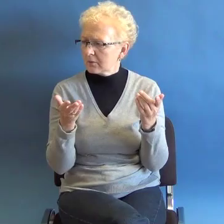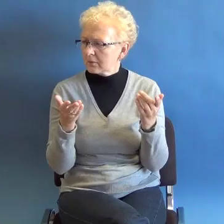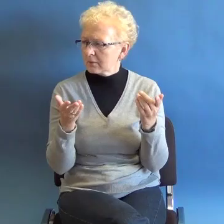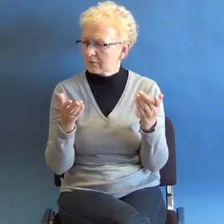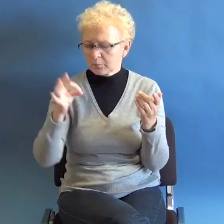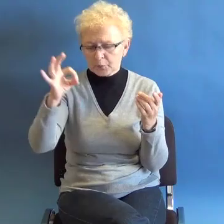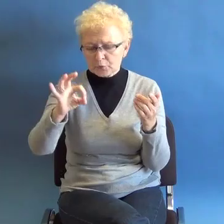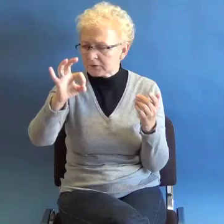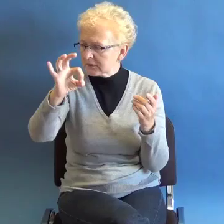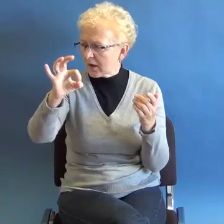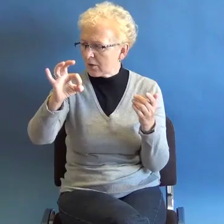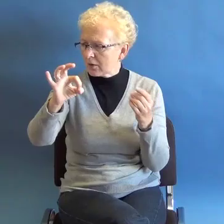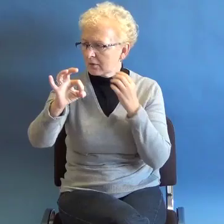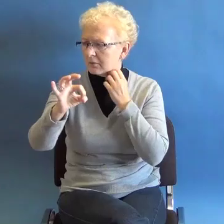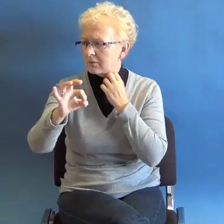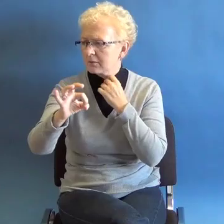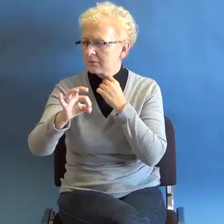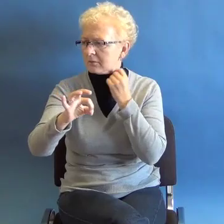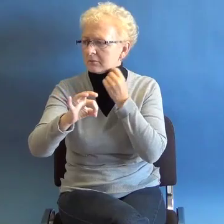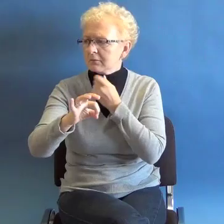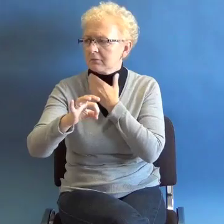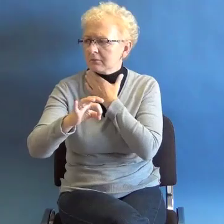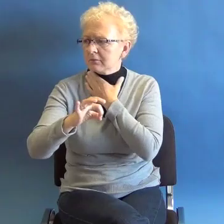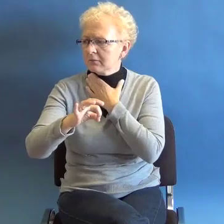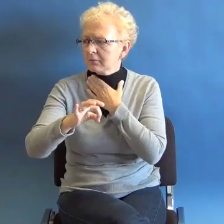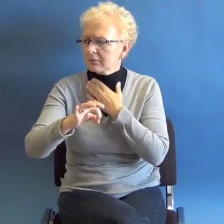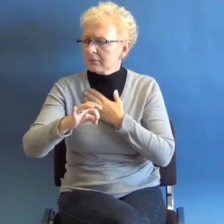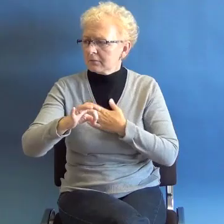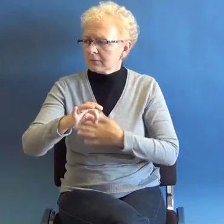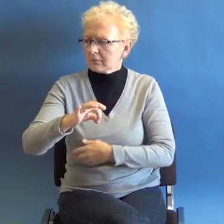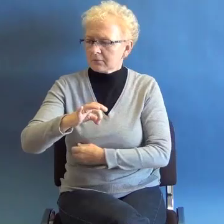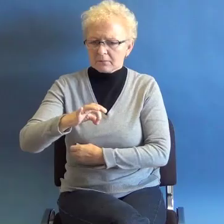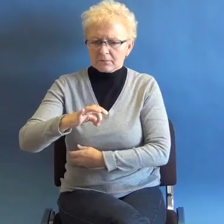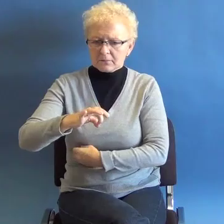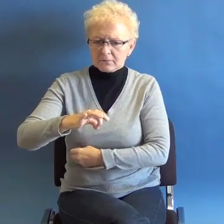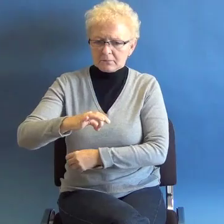Zero procent.